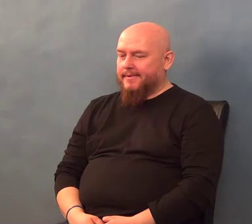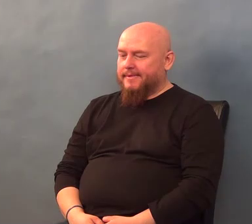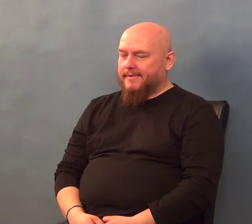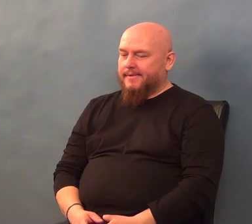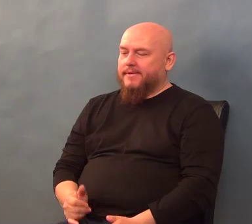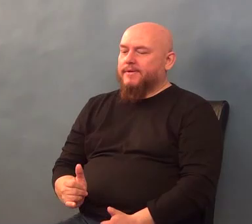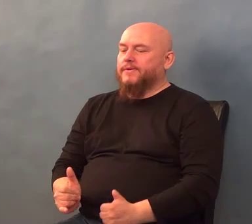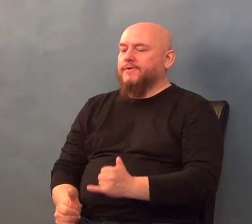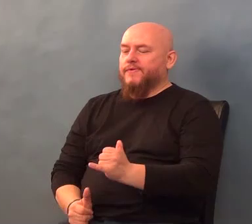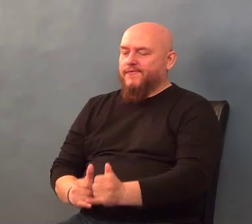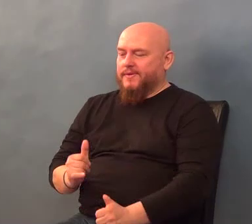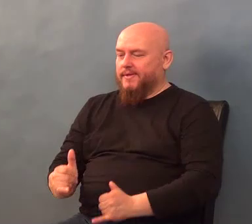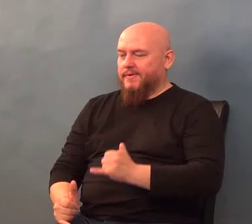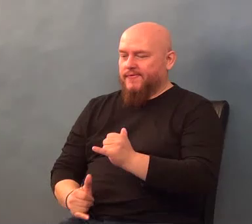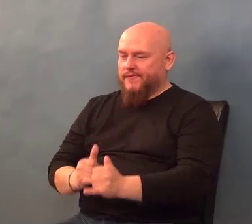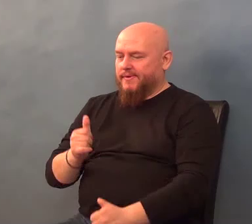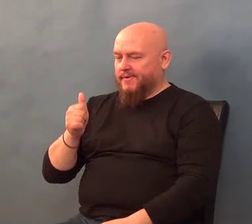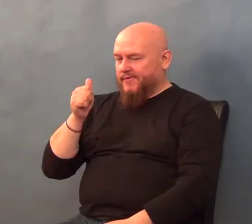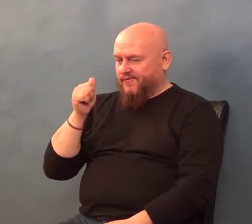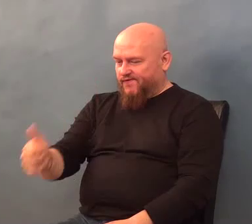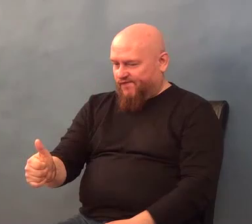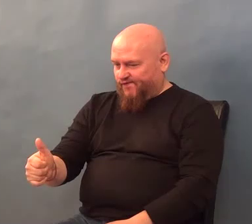Rower jest super.